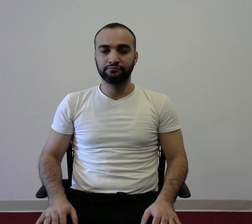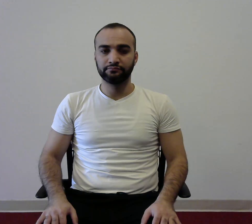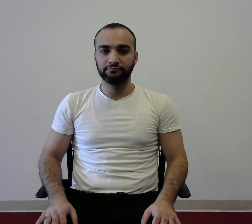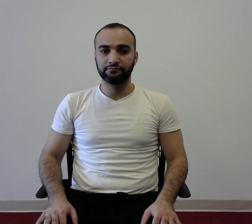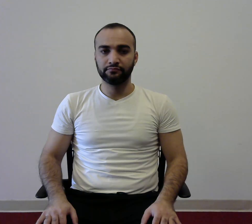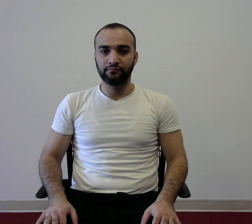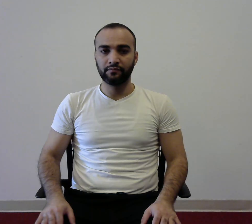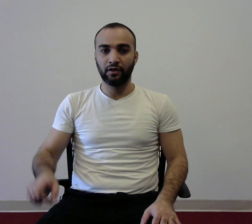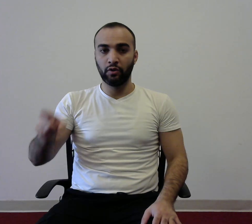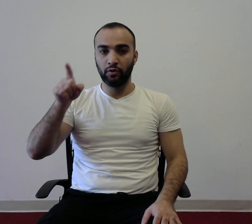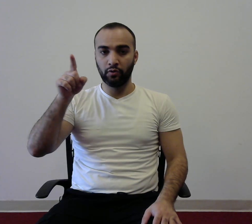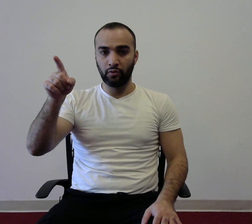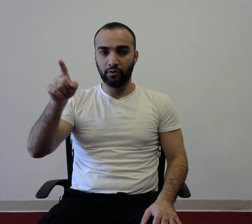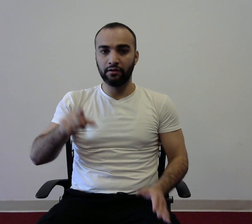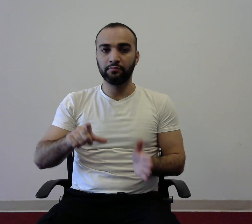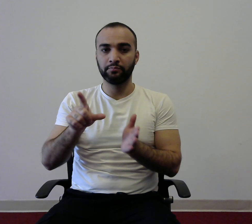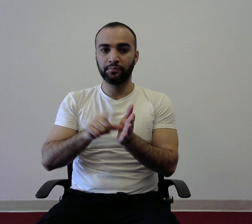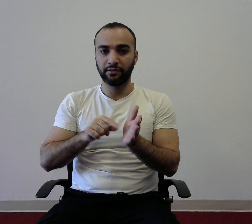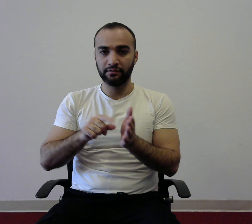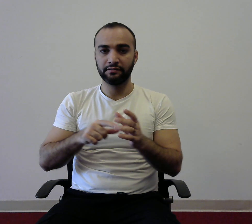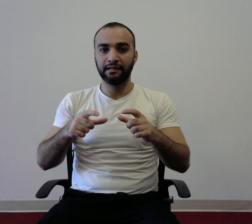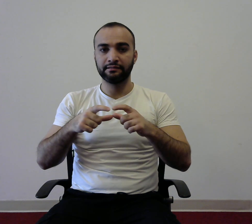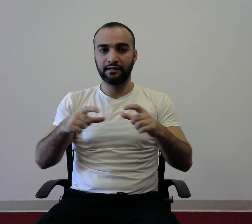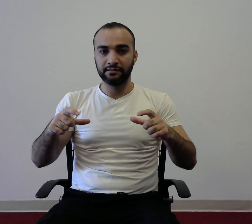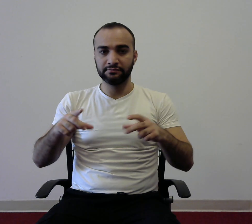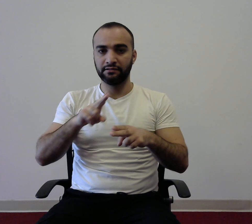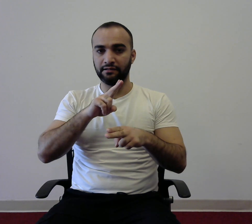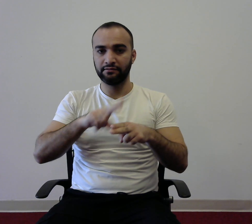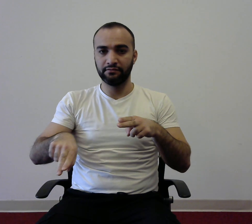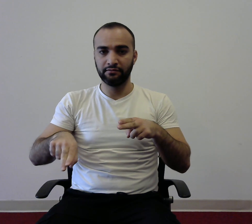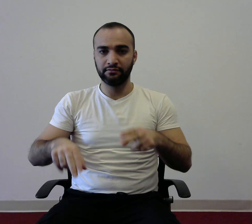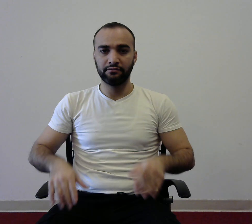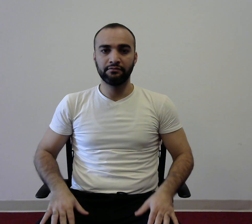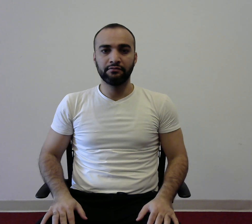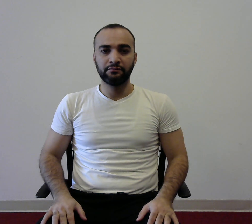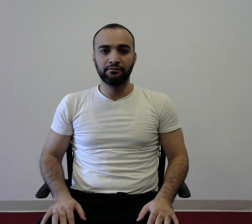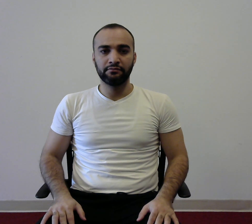O pensiya kartını itirib